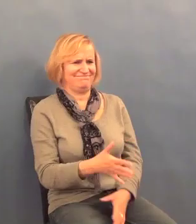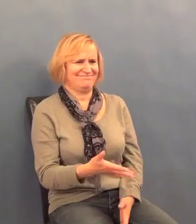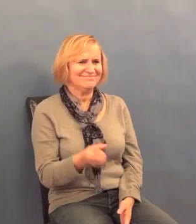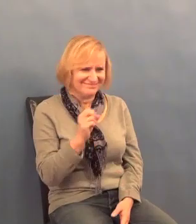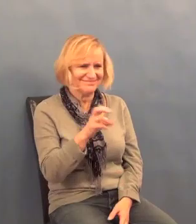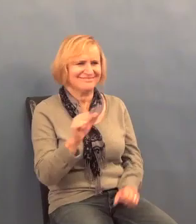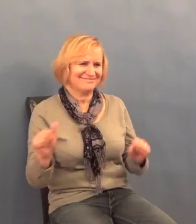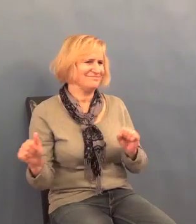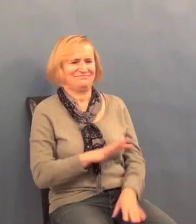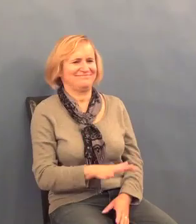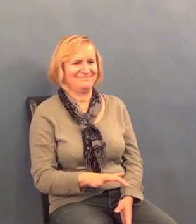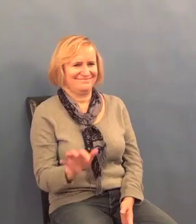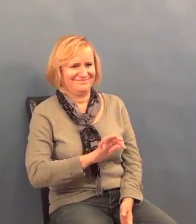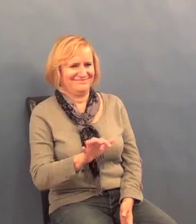Jak to się stało? Tak, jak to się stało?